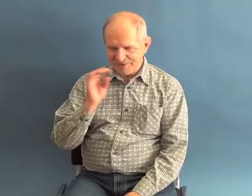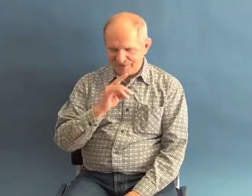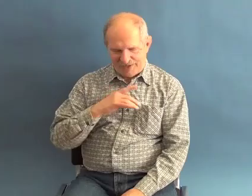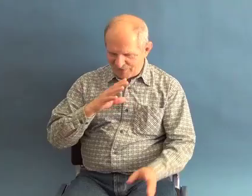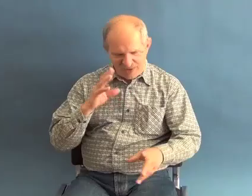Nie, nie.